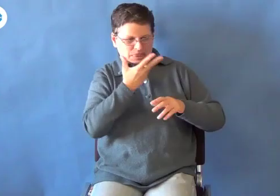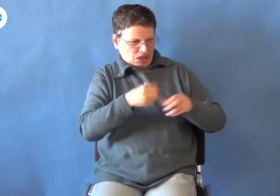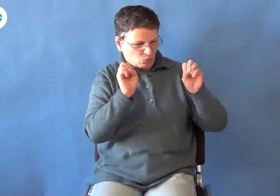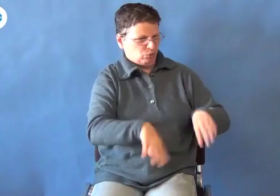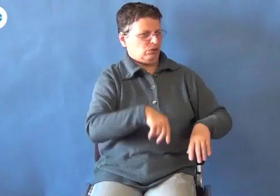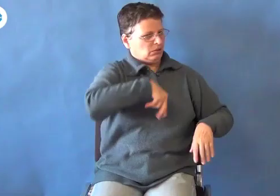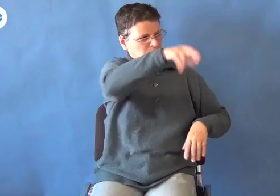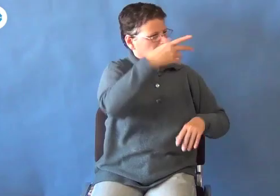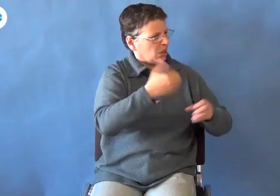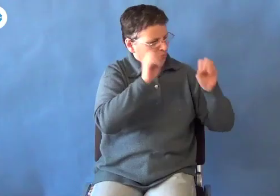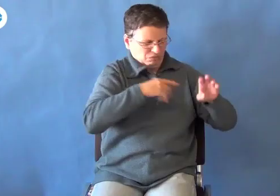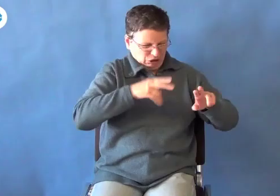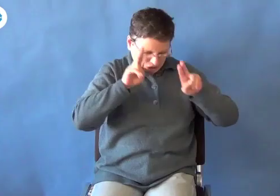Mówili, że go nie puszczą.